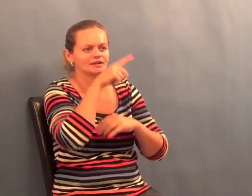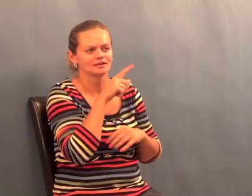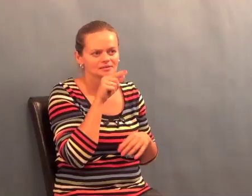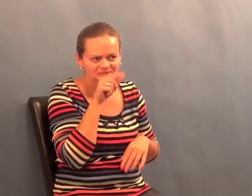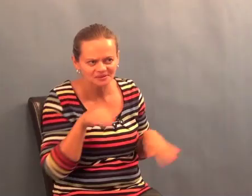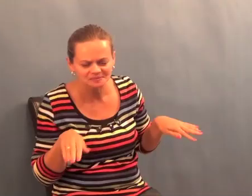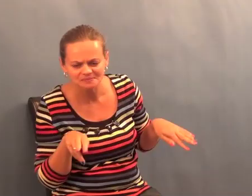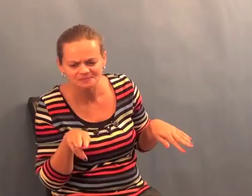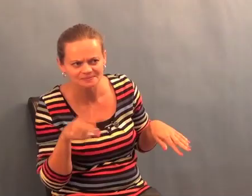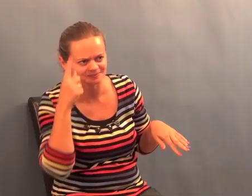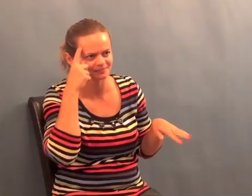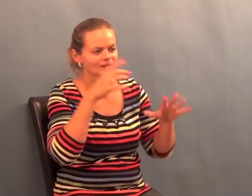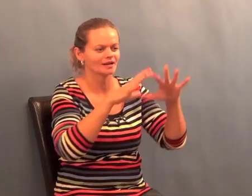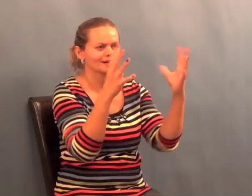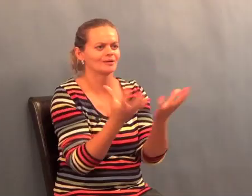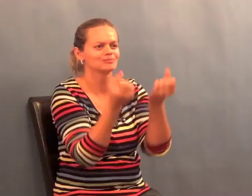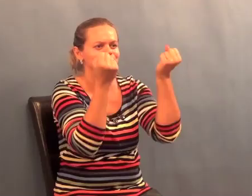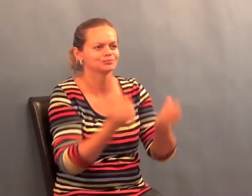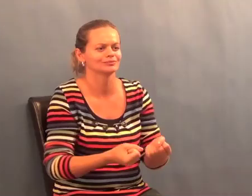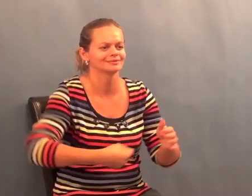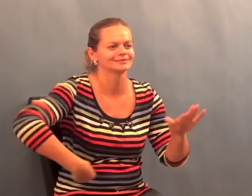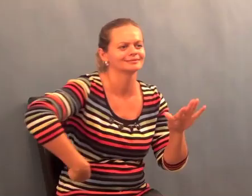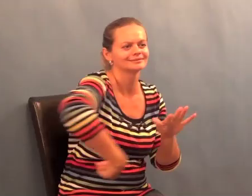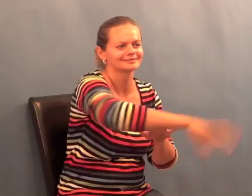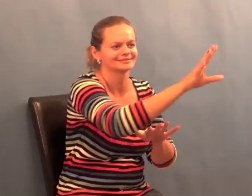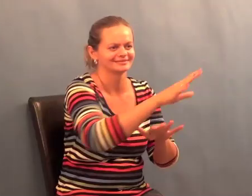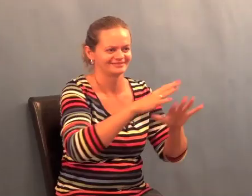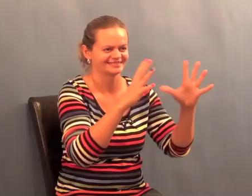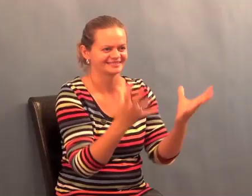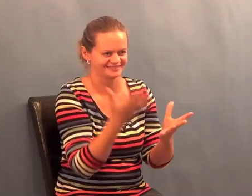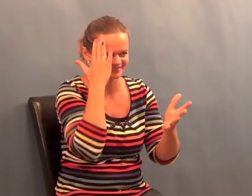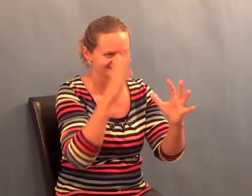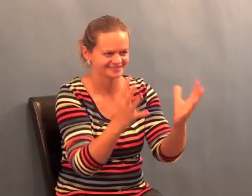Ptaszek zajrzał z góry do rynny na kota, wziął kulę do bowlingu.